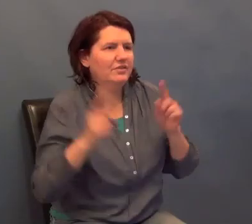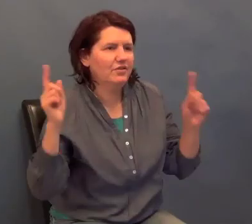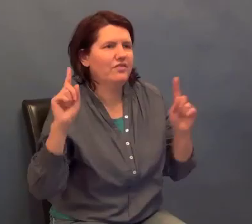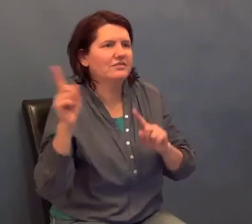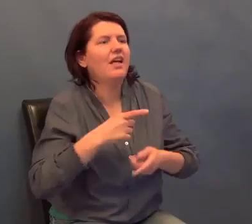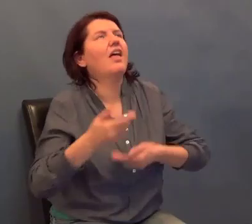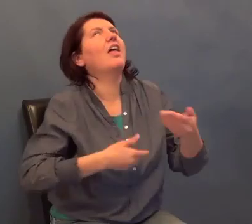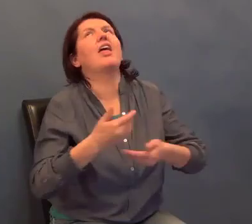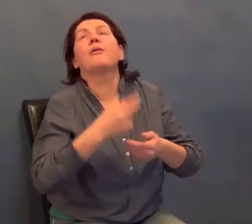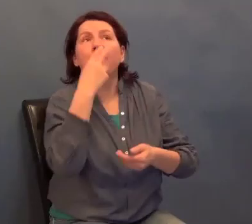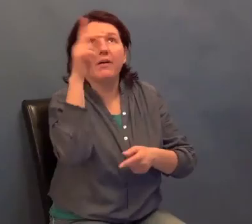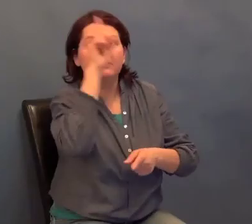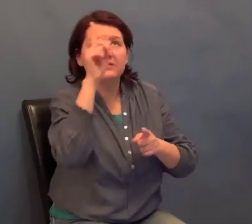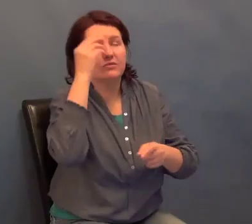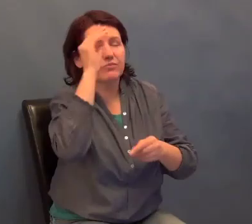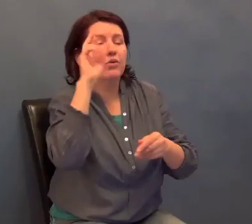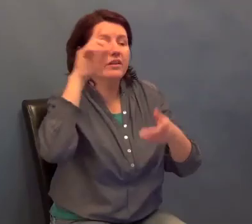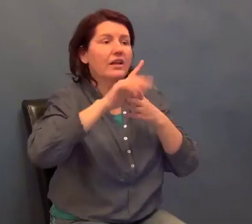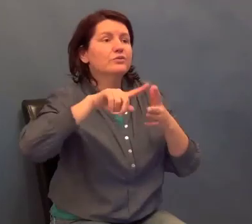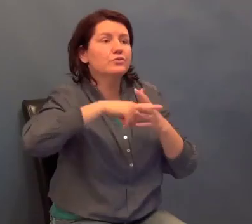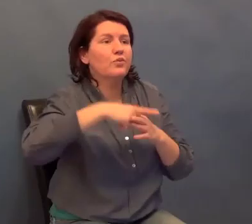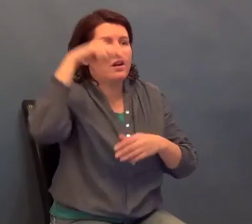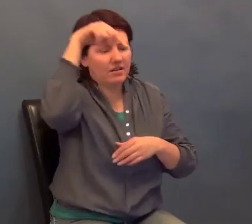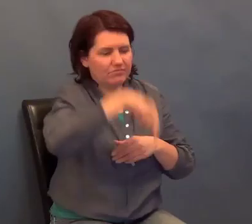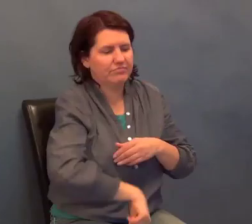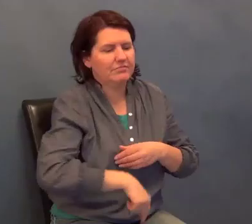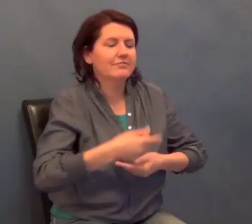Jeśli idziesz i nie widzisz znaku ostrzegającego o dziurze.